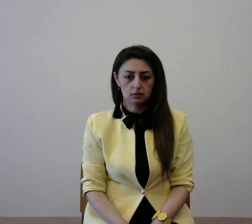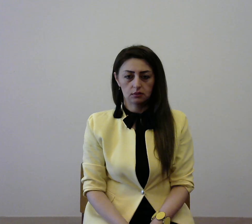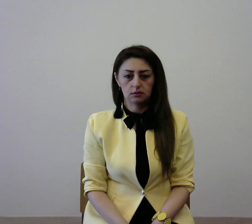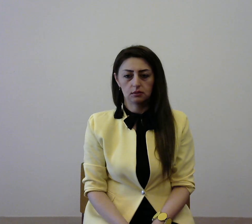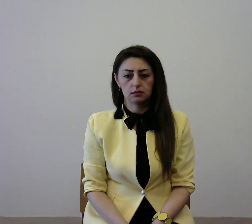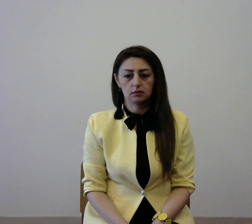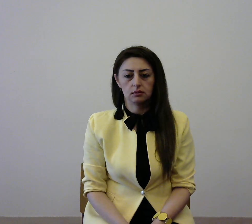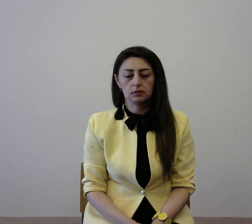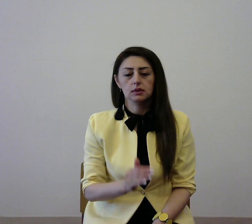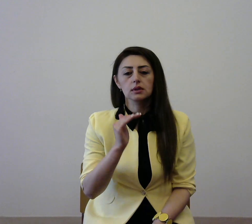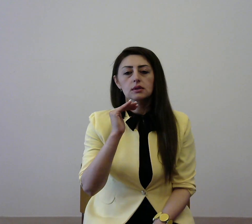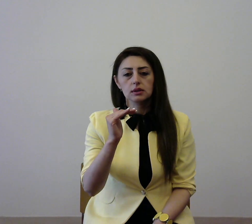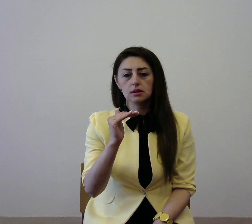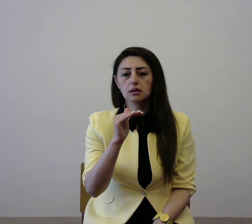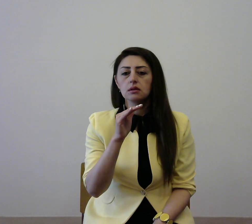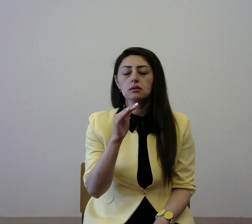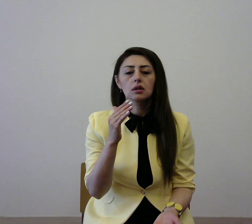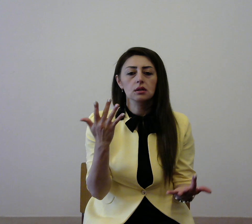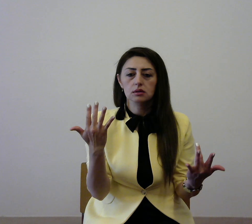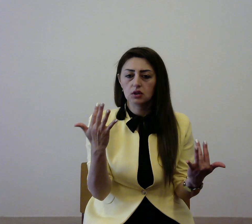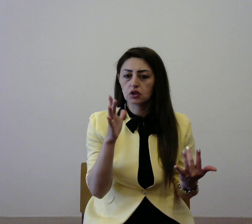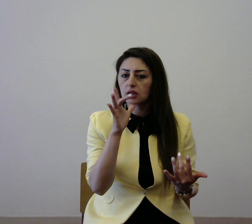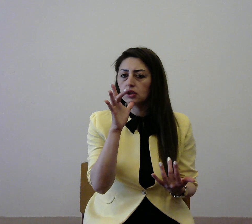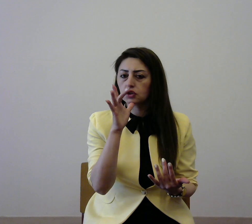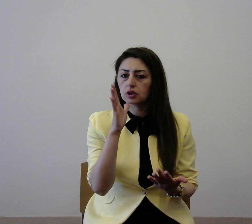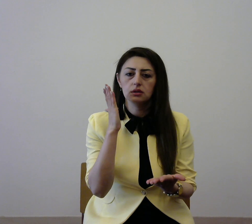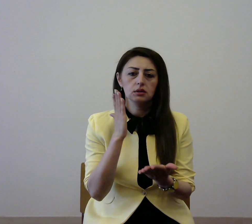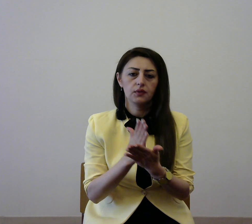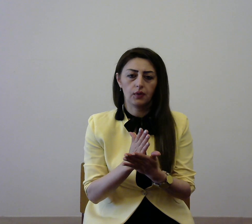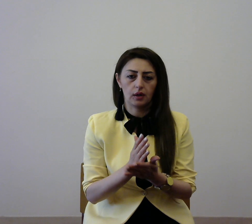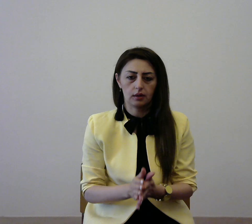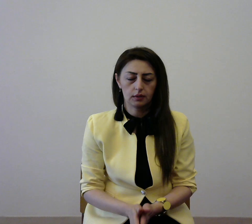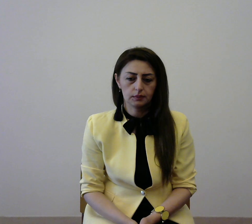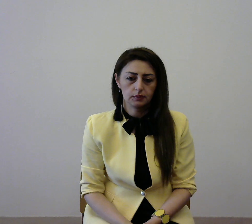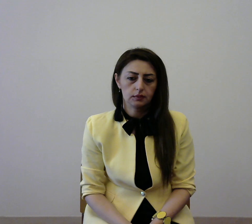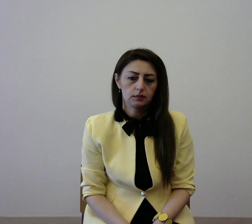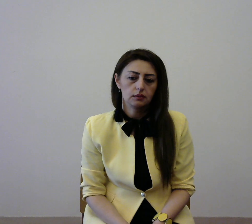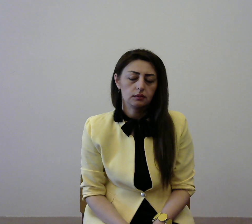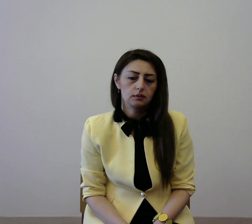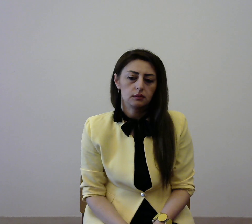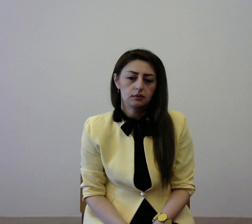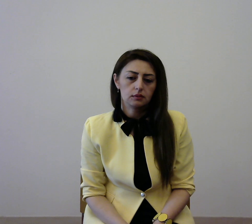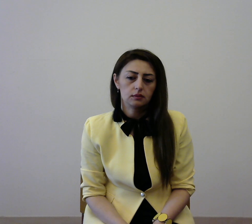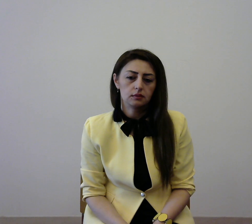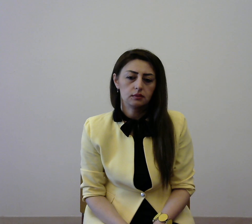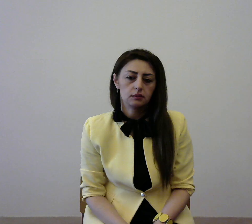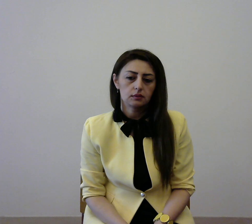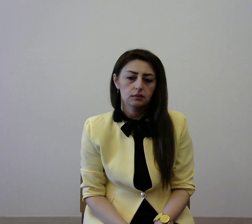Sizin neçə yaşınız var?